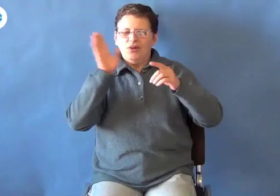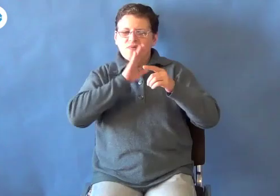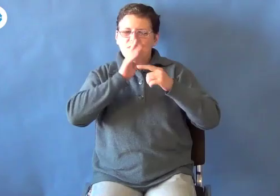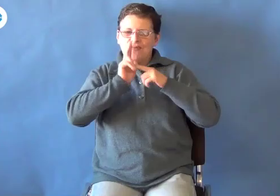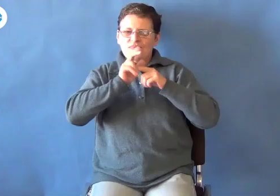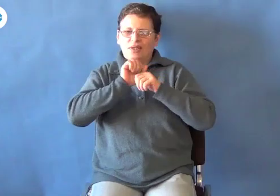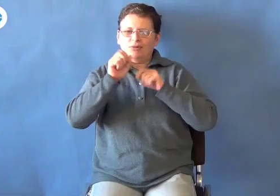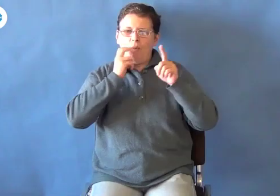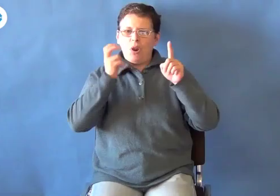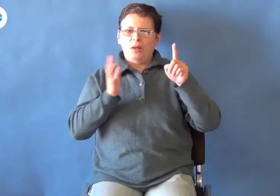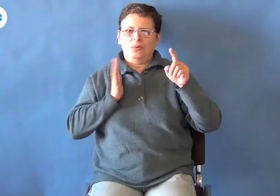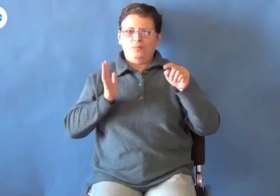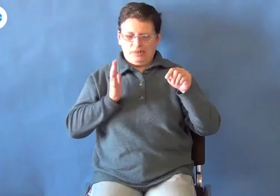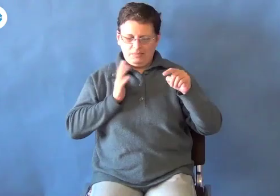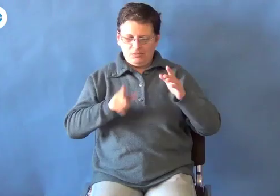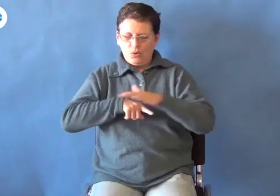Na powietrzu prąd jest niebezpieczny.